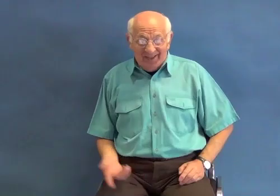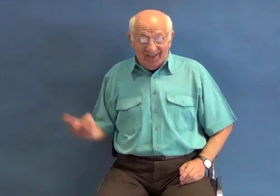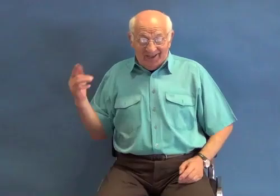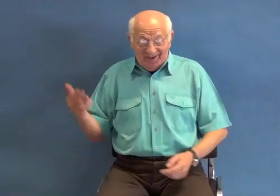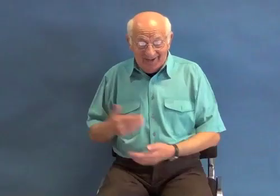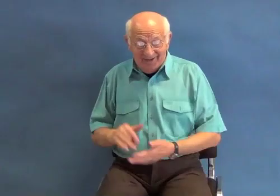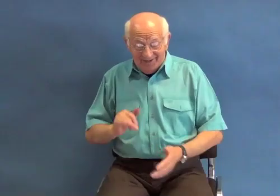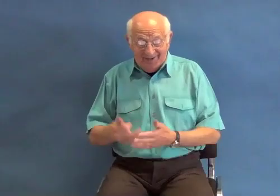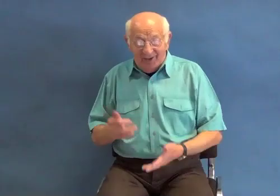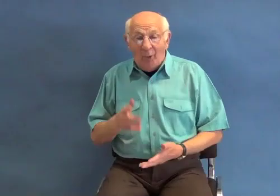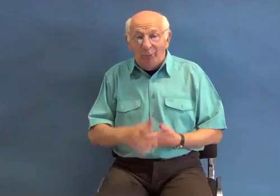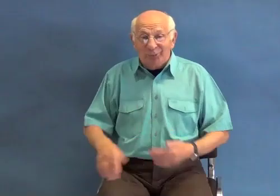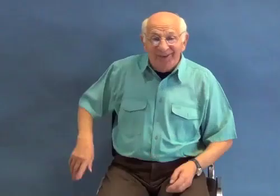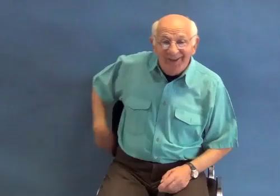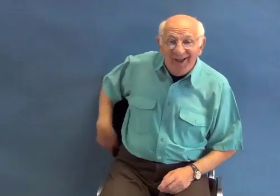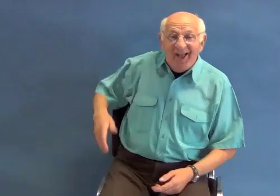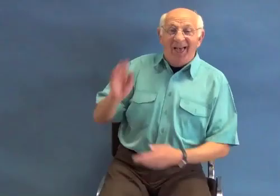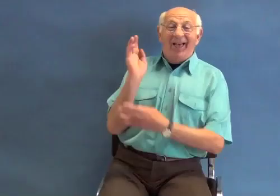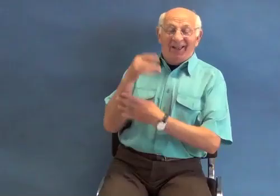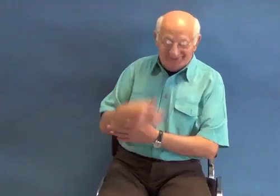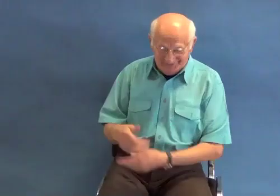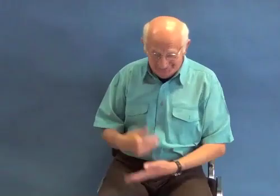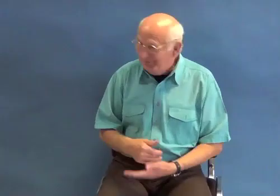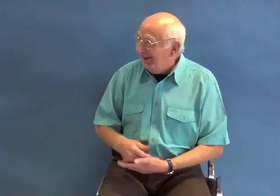I w końcu nie ma oparcia.